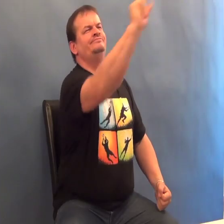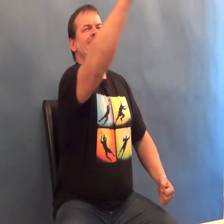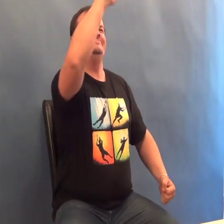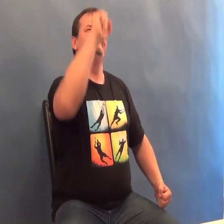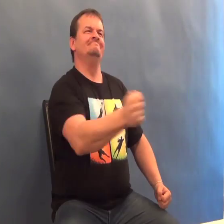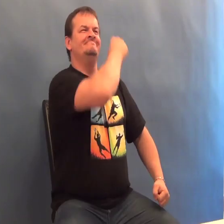O nie.